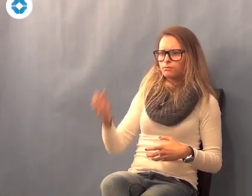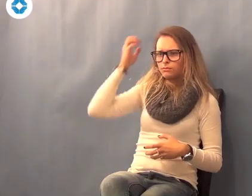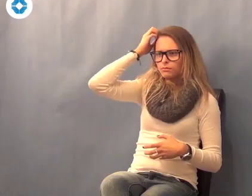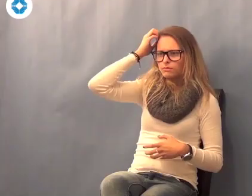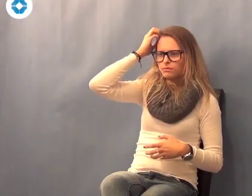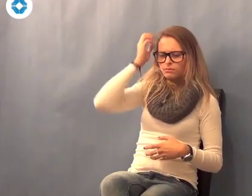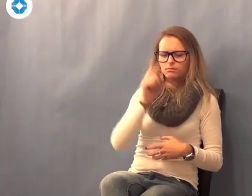Drapał się po głowie.